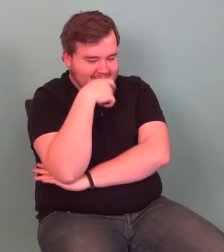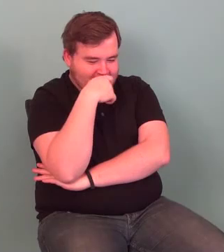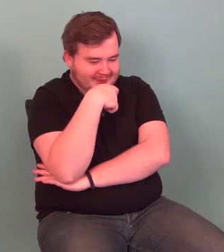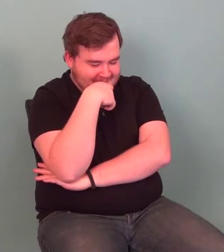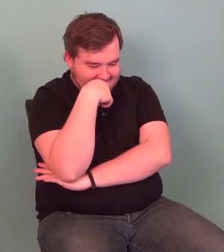Cholera!